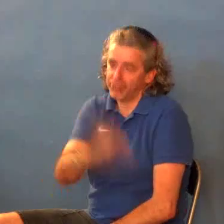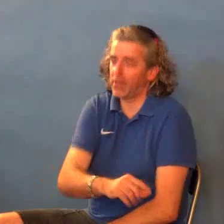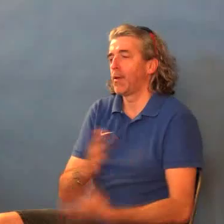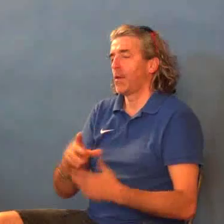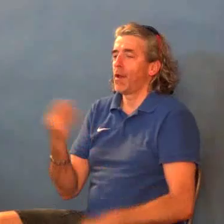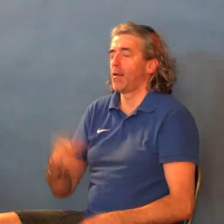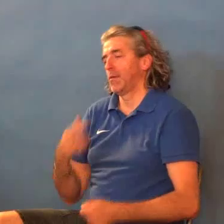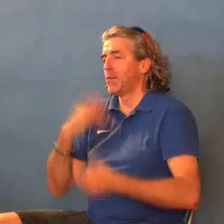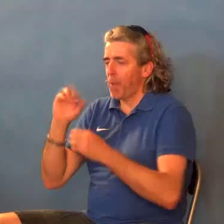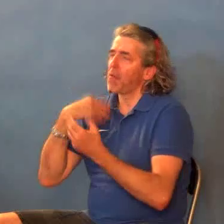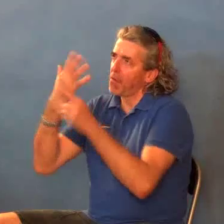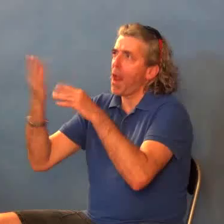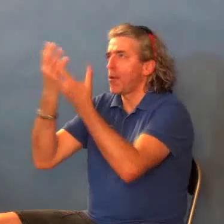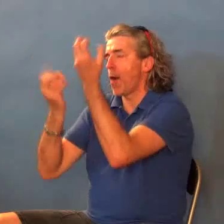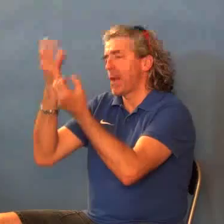Pan nadal zbierał gruszki z drzewa.